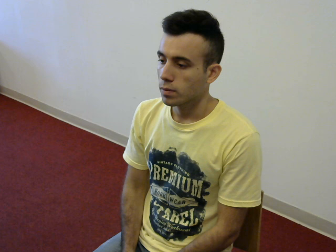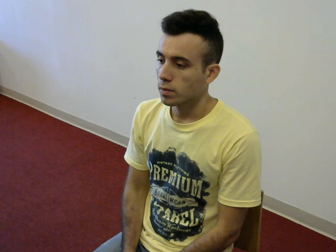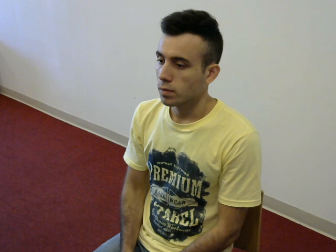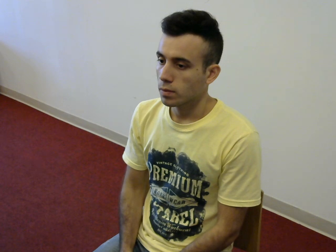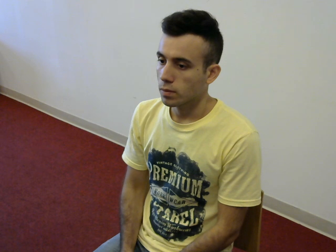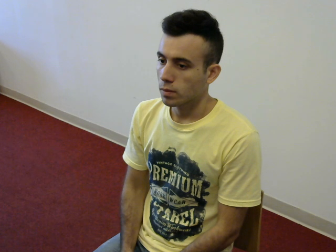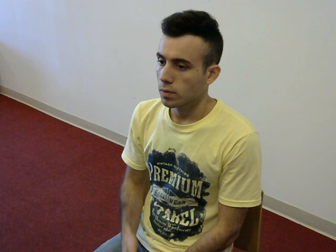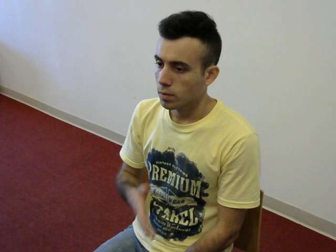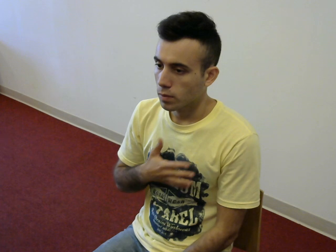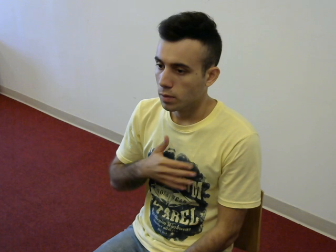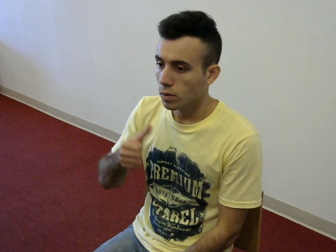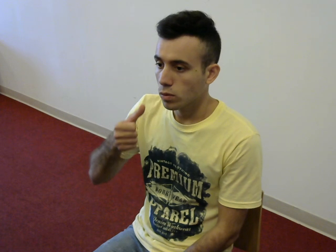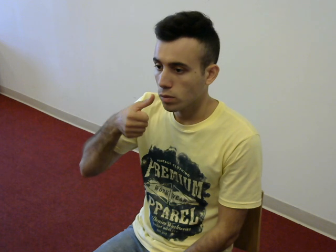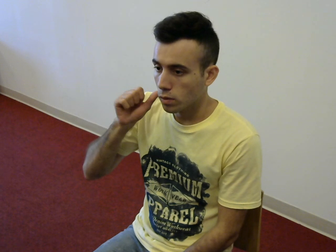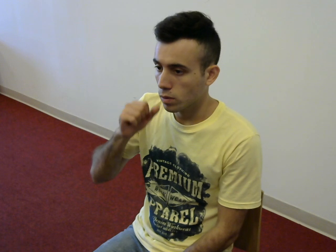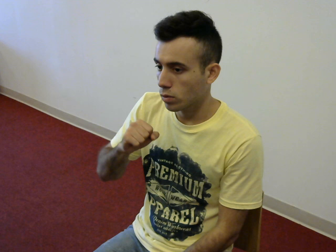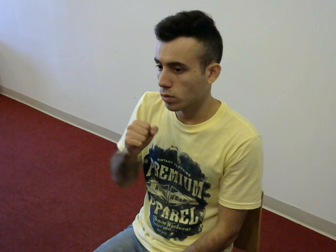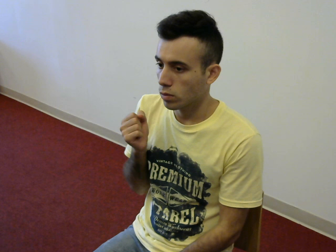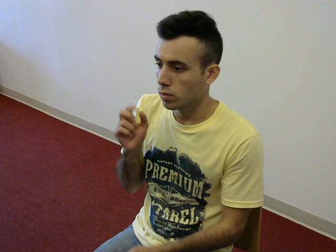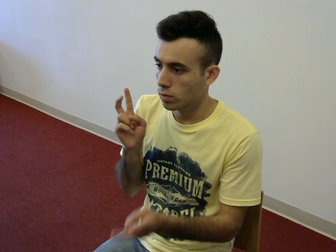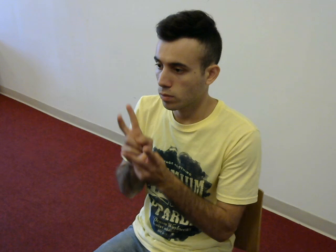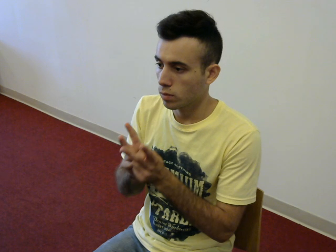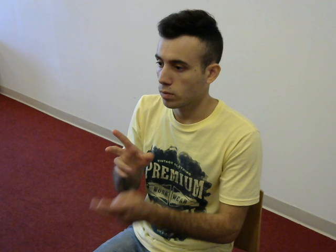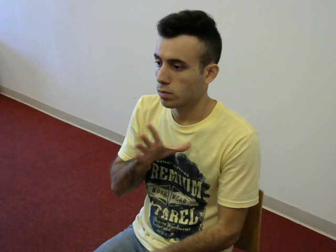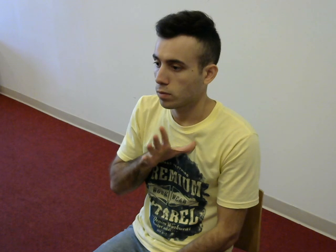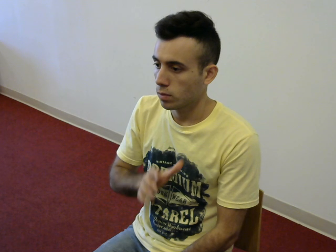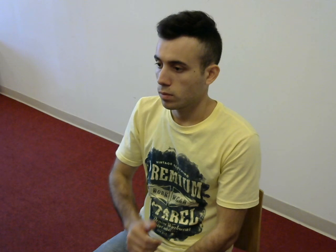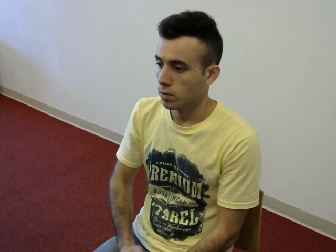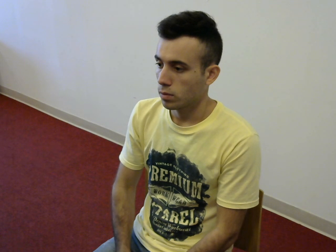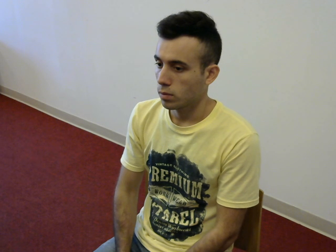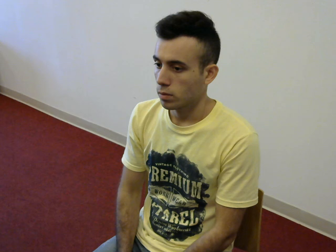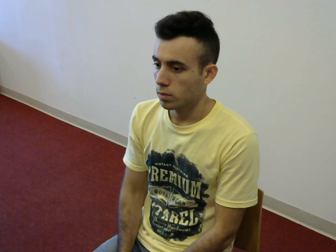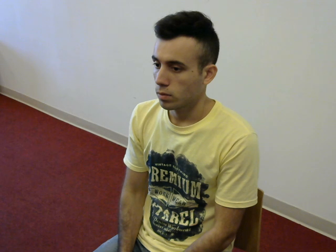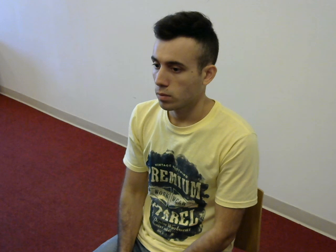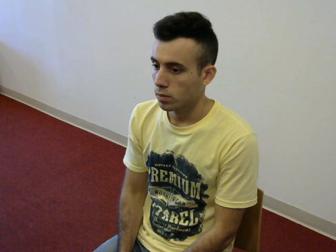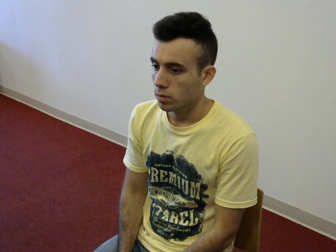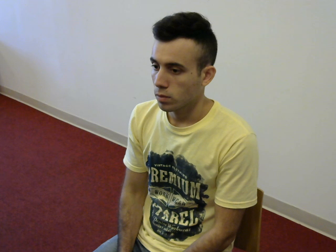Mən dünən dostlarımla görüşmüşdüm